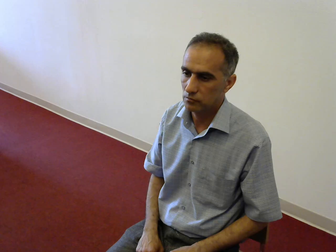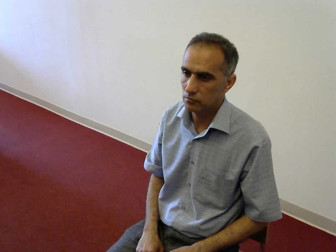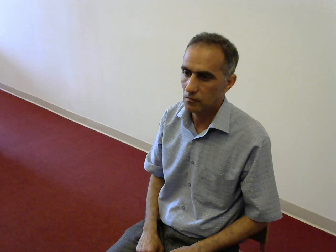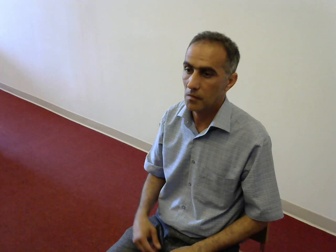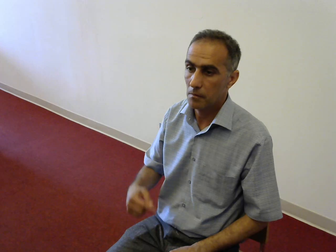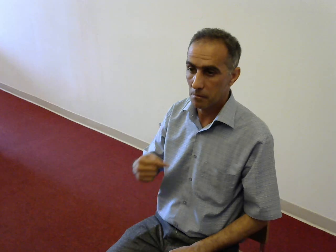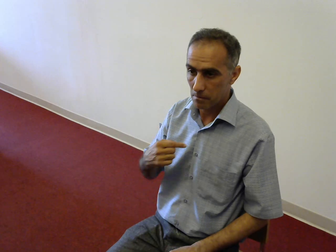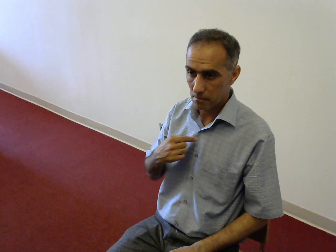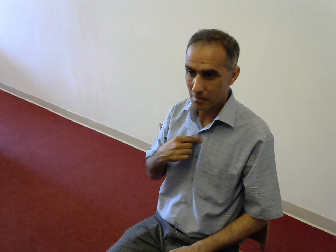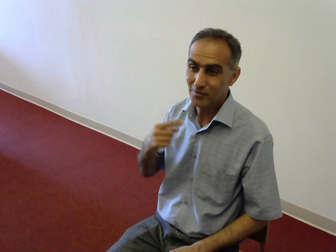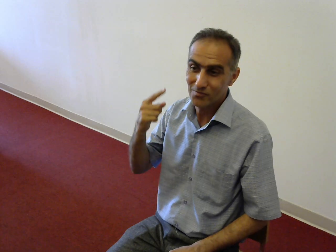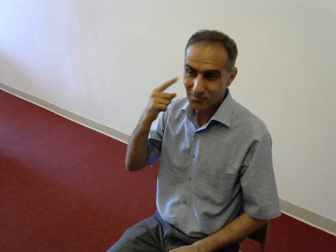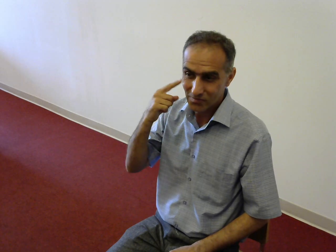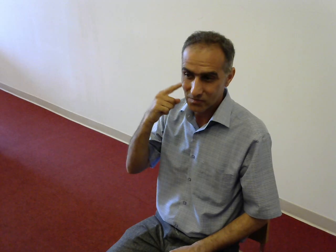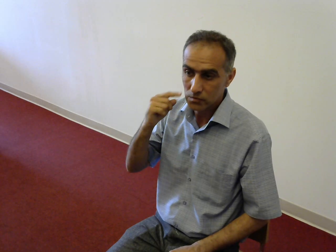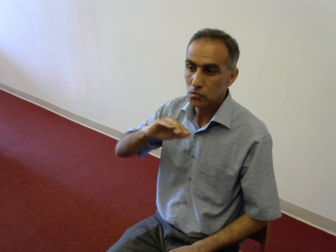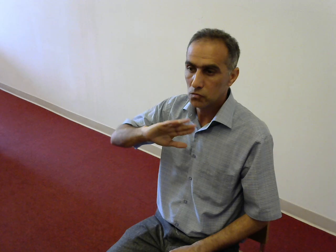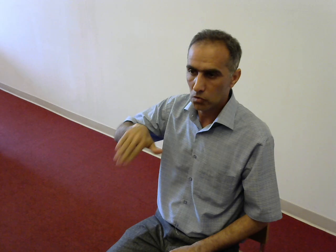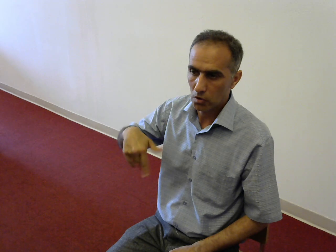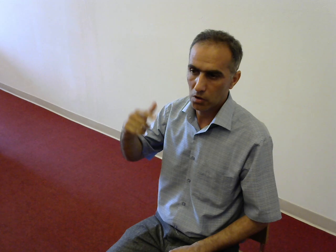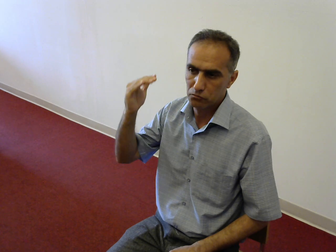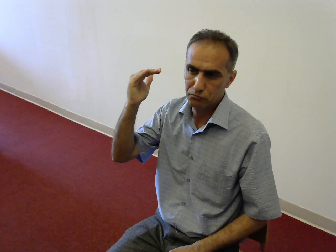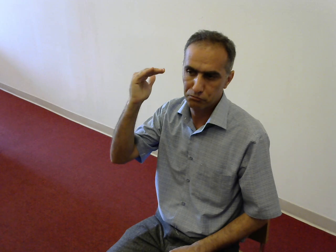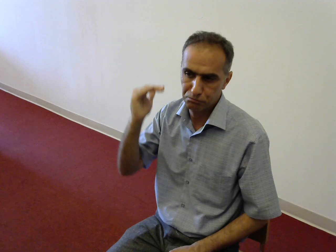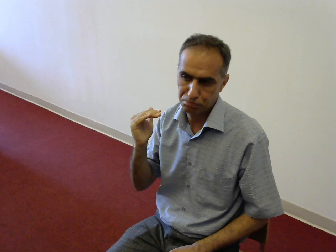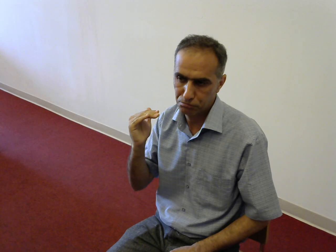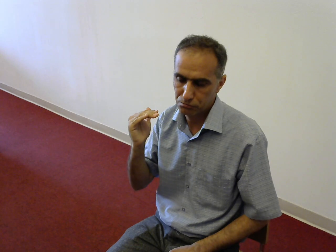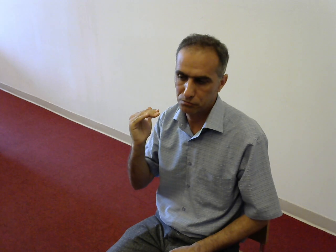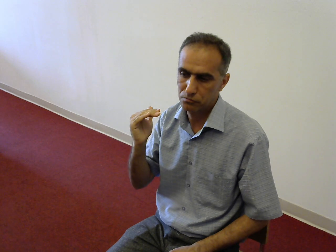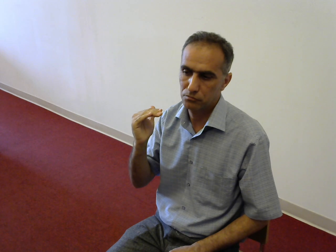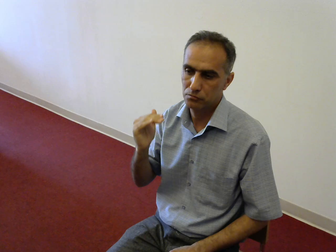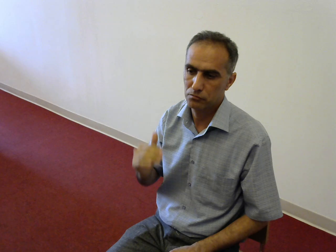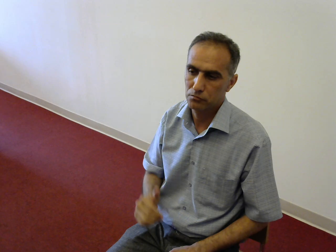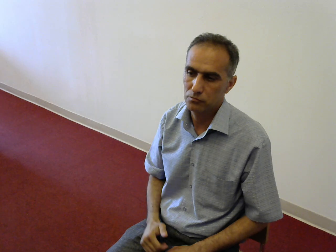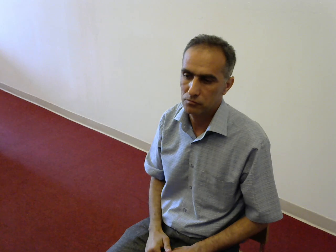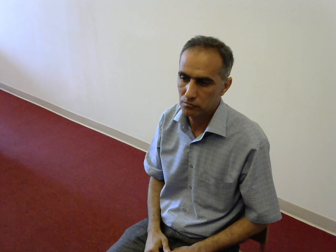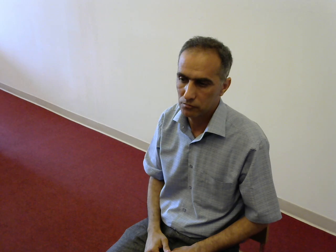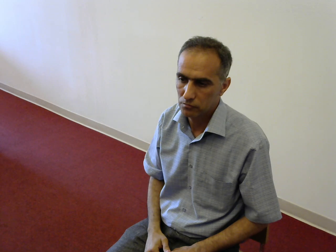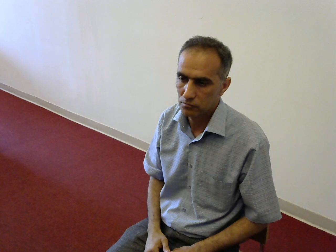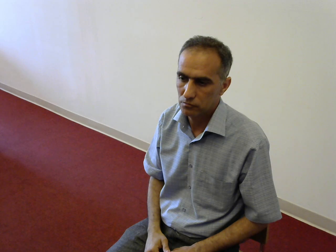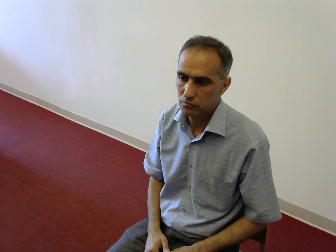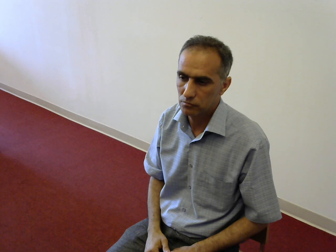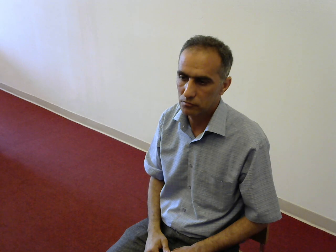Mən eşitməni sonradan itirmişəm